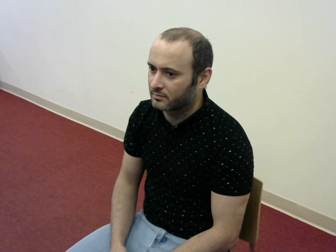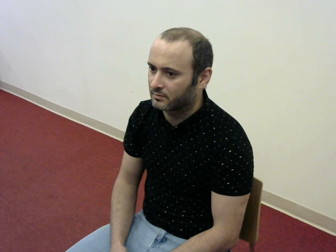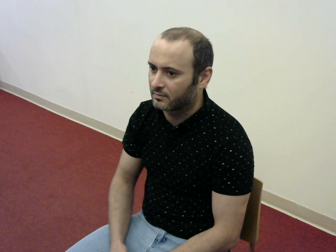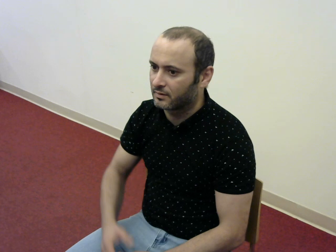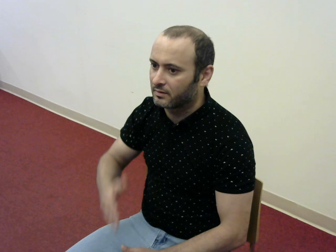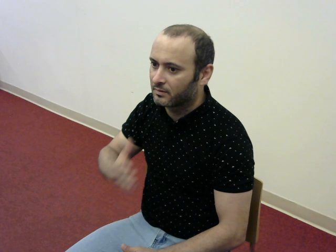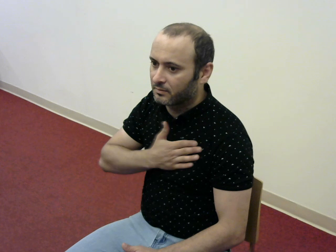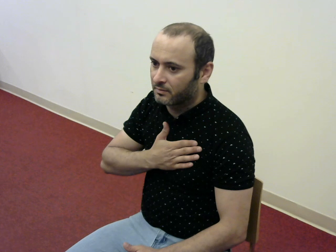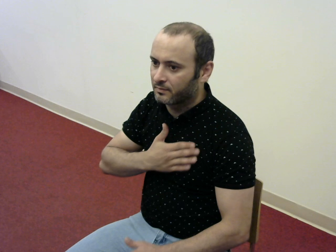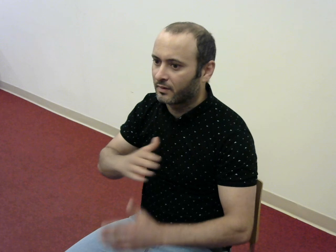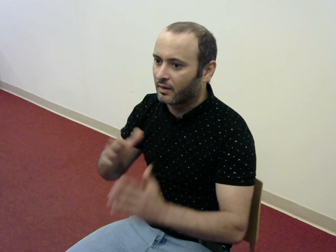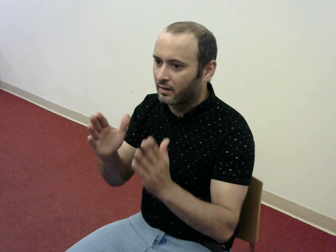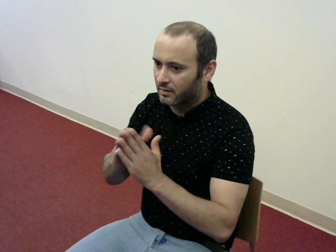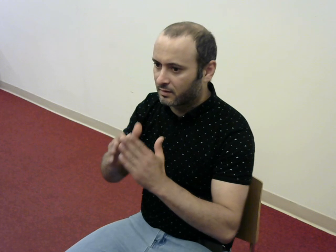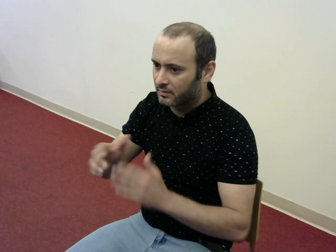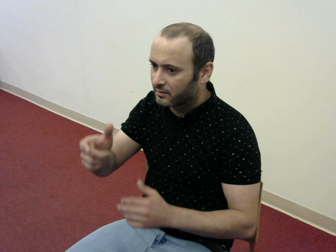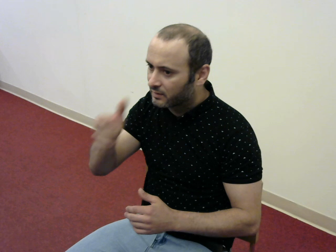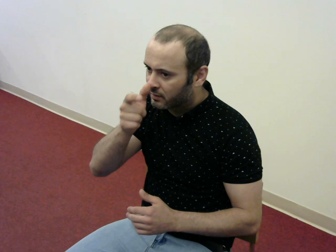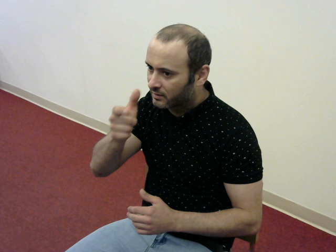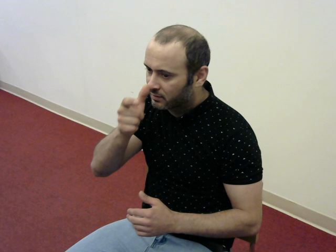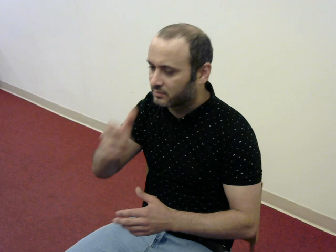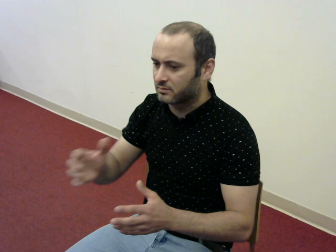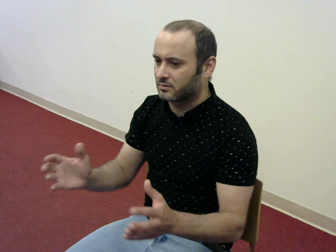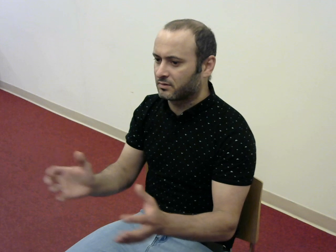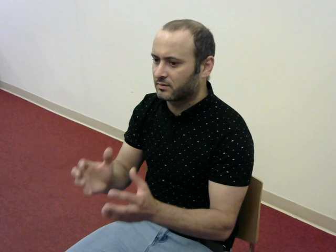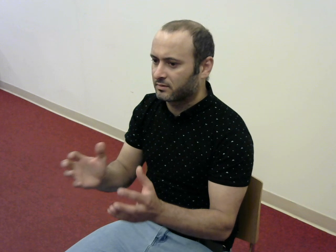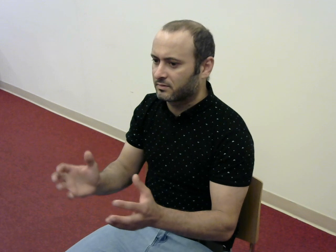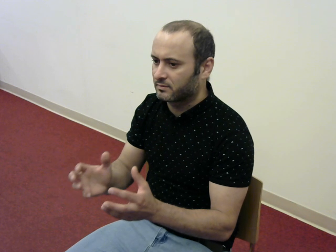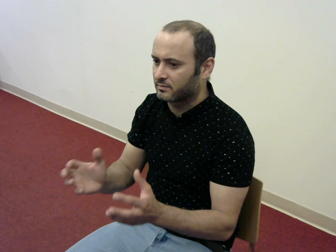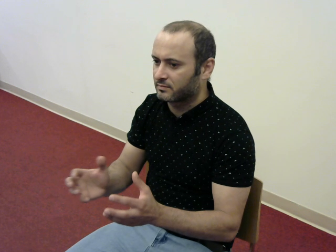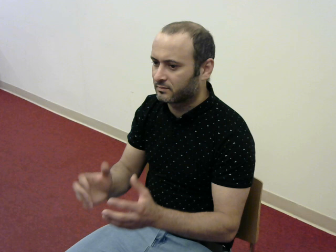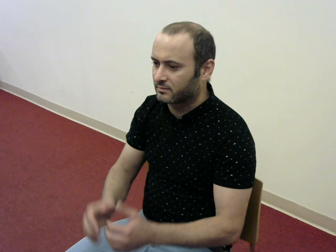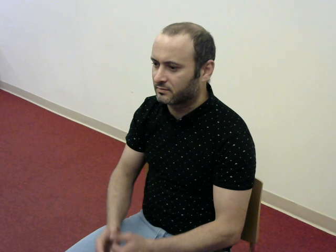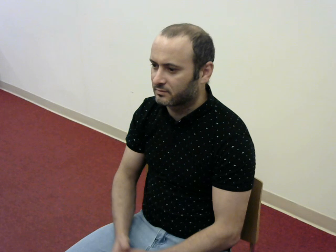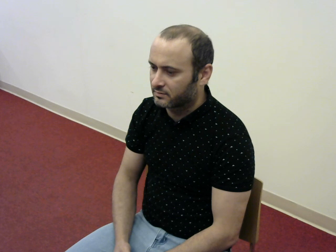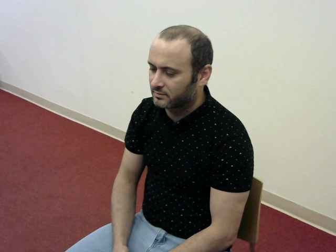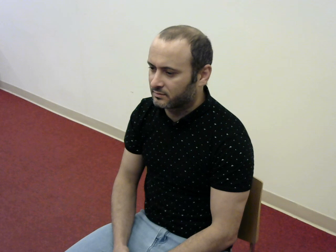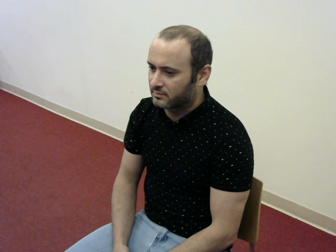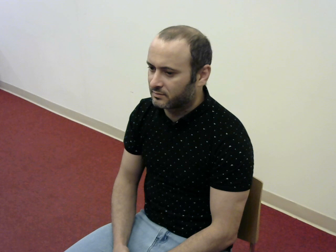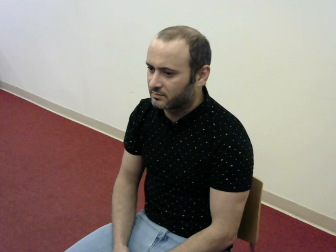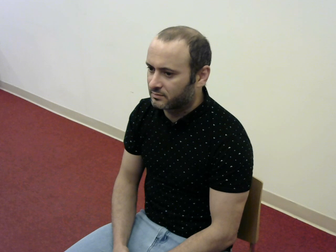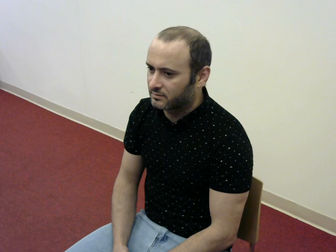Mən evdə it saxlayıram